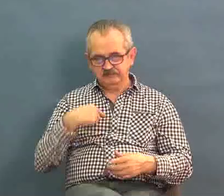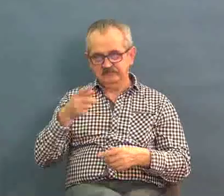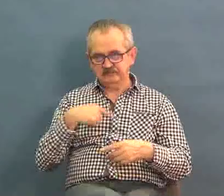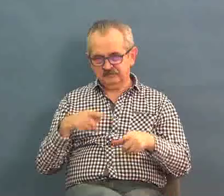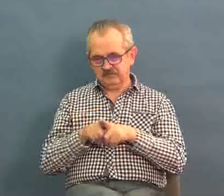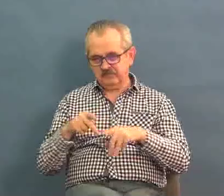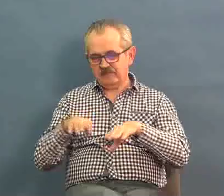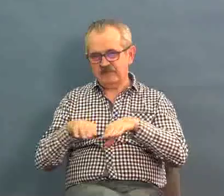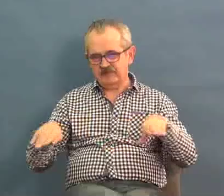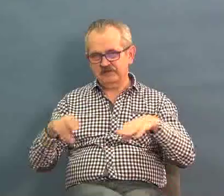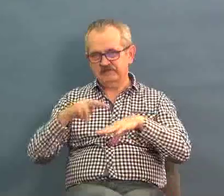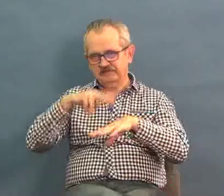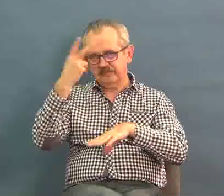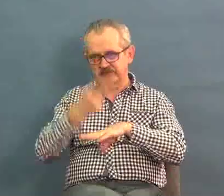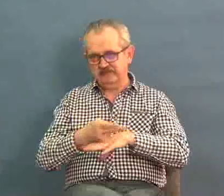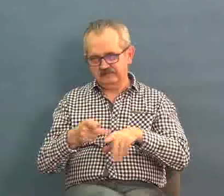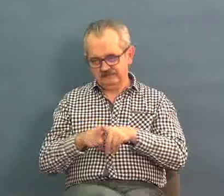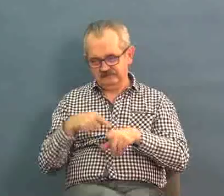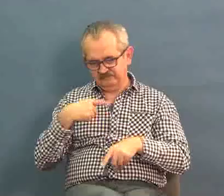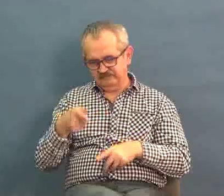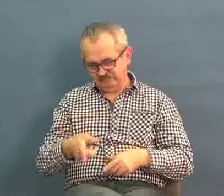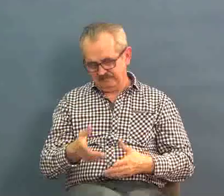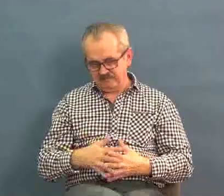My tak samo możemy upaść na nawierzchnię.